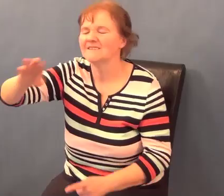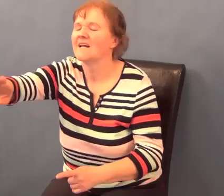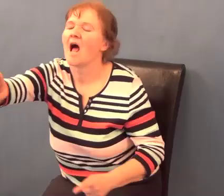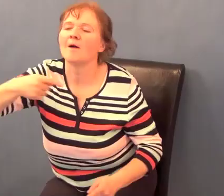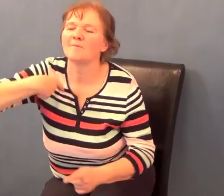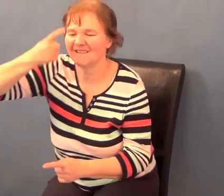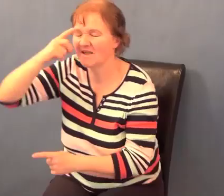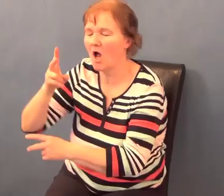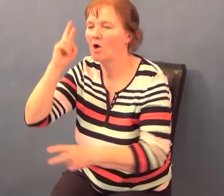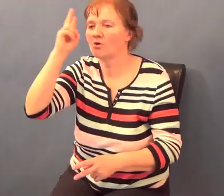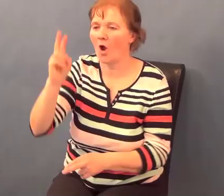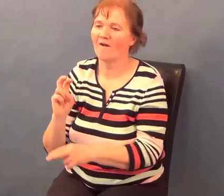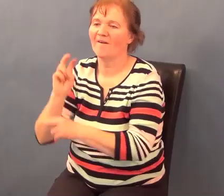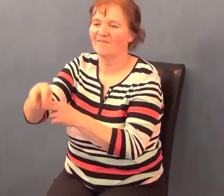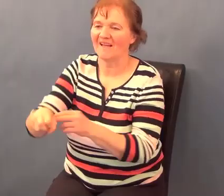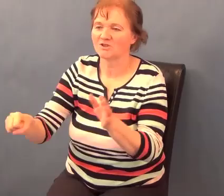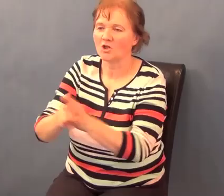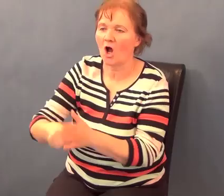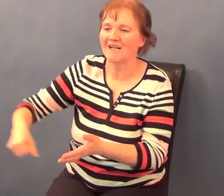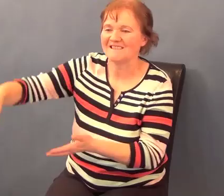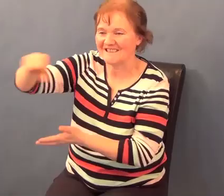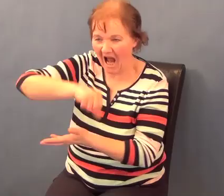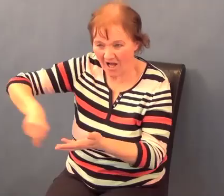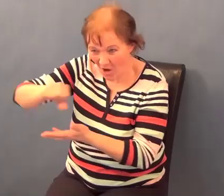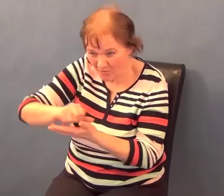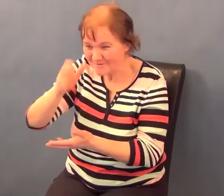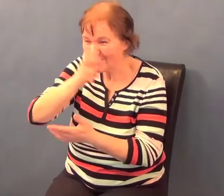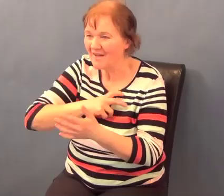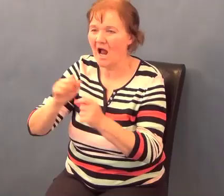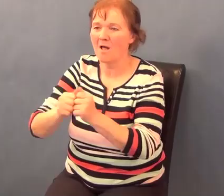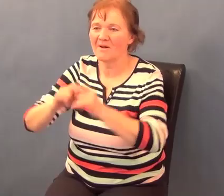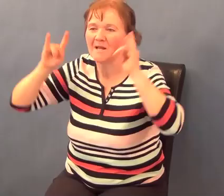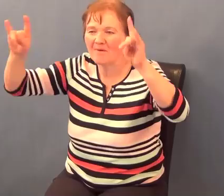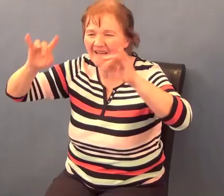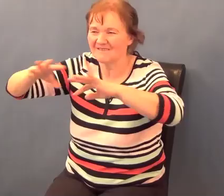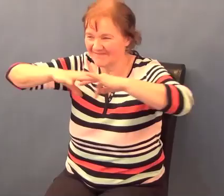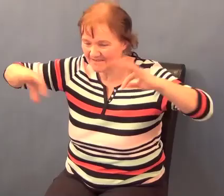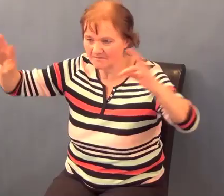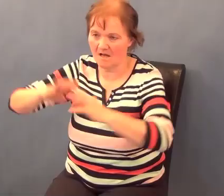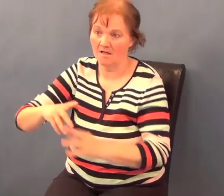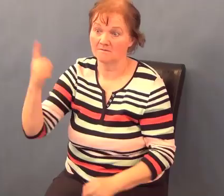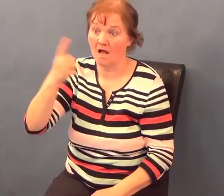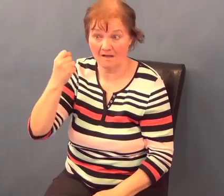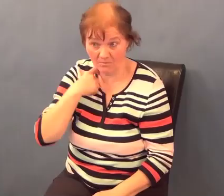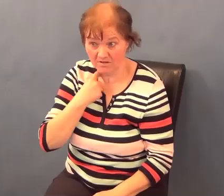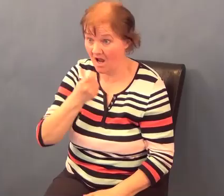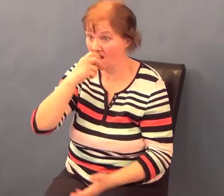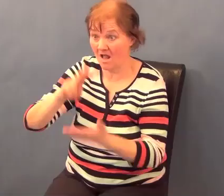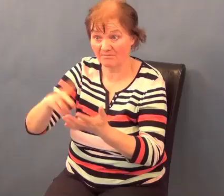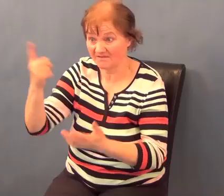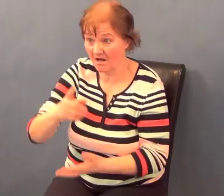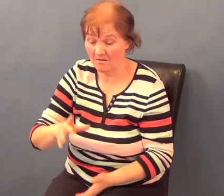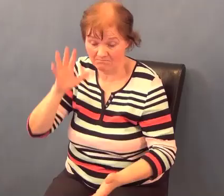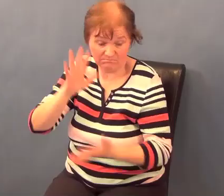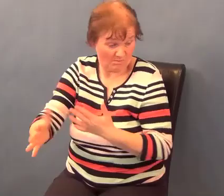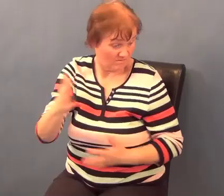Ja myślę, że jak ktoś idzie na stadion, to nie może brać wódki albo kanapek, bo się pobrudzi.